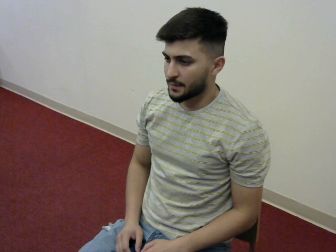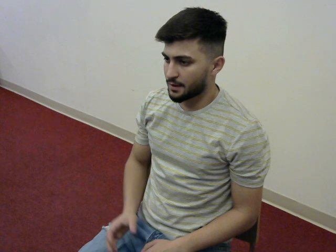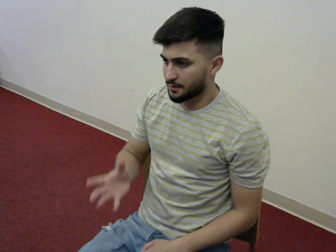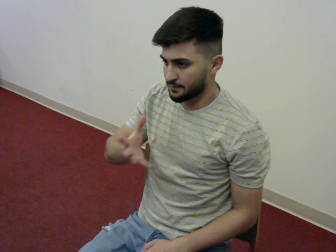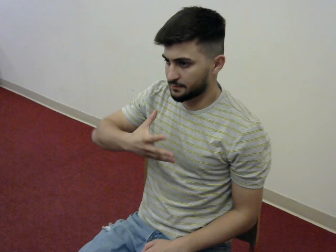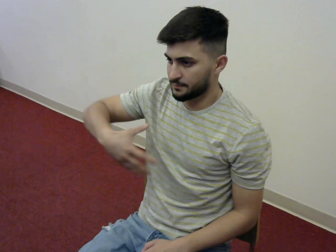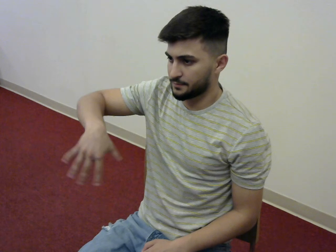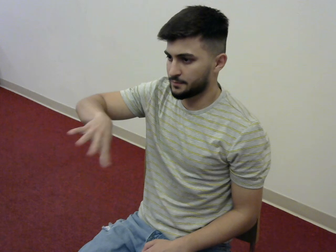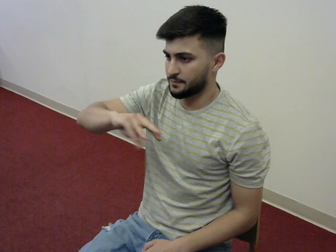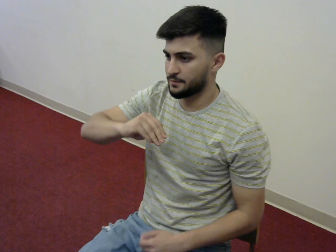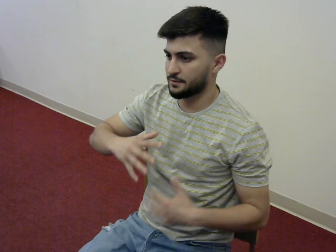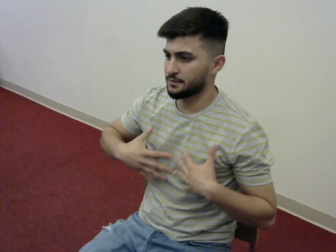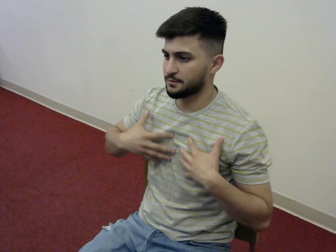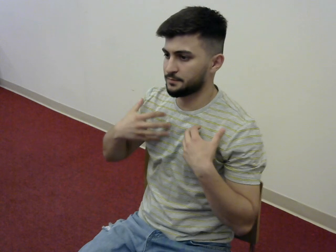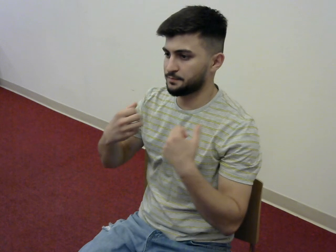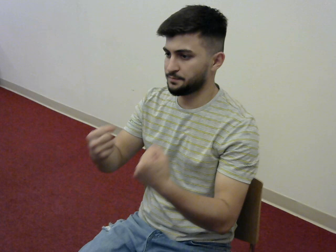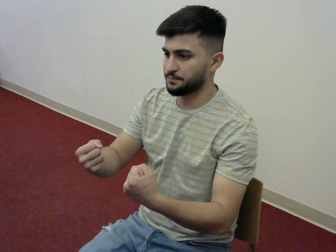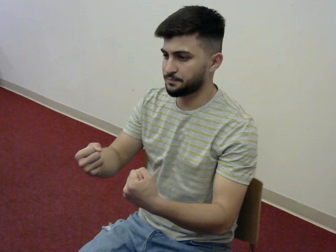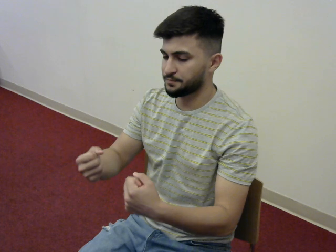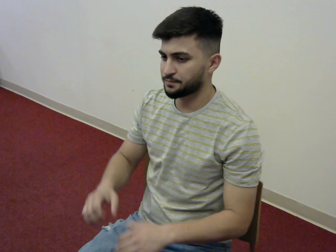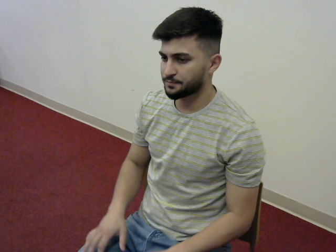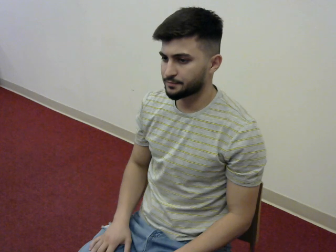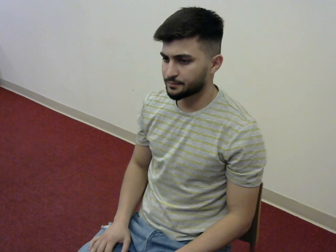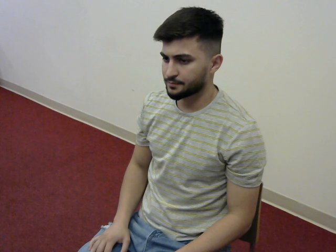Hamınızı salamlayıram